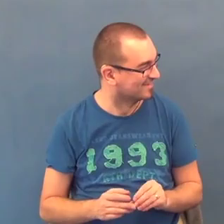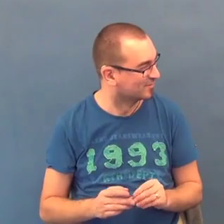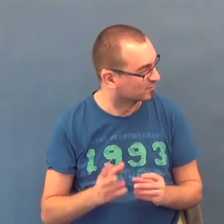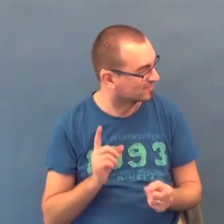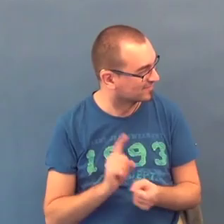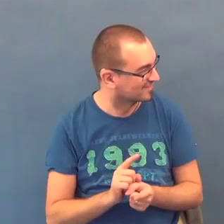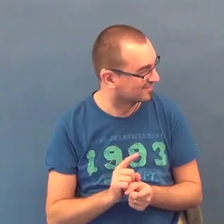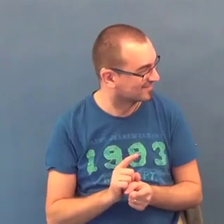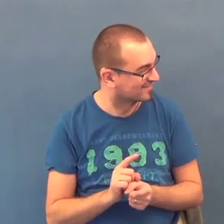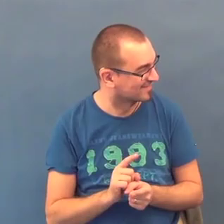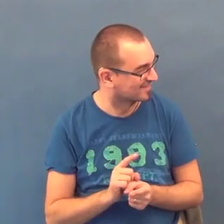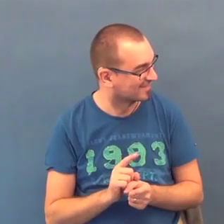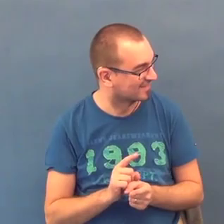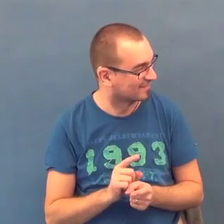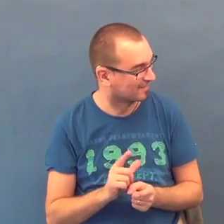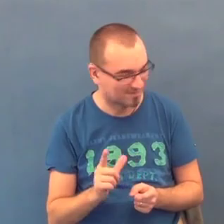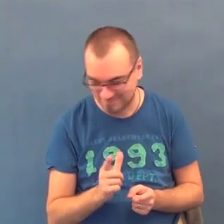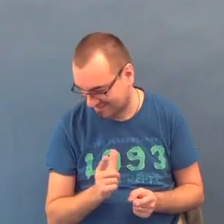Spotkamy się we dwoje.